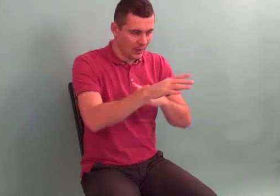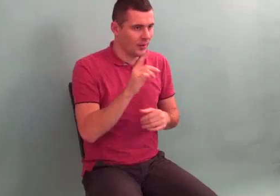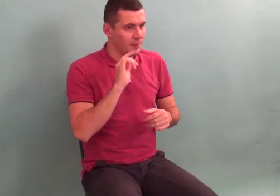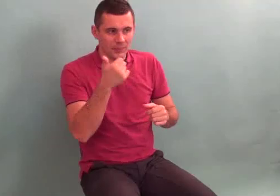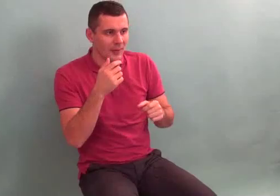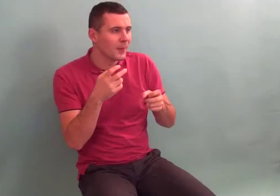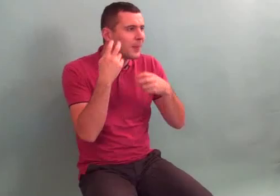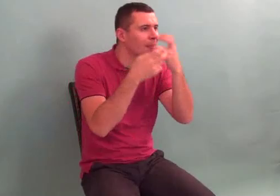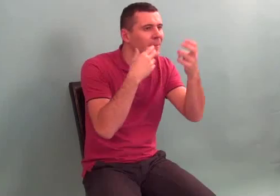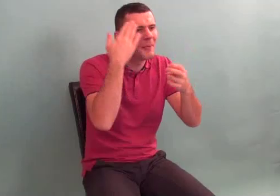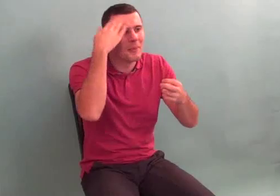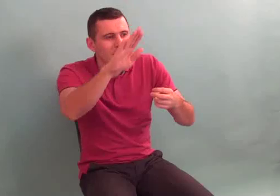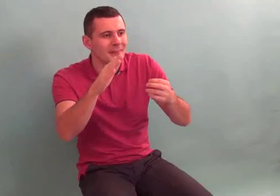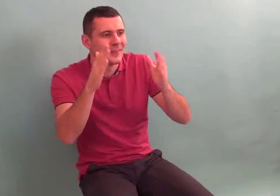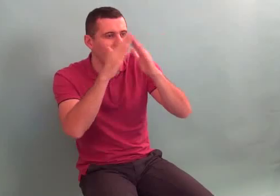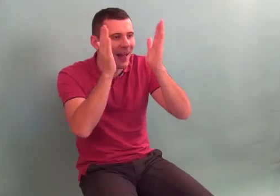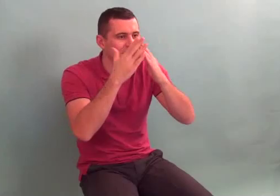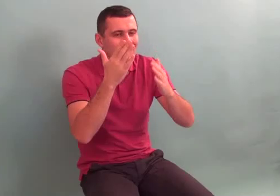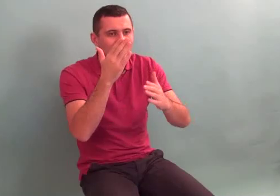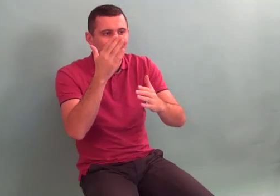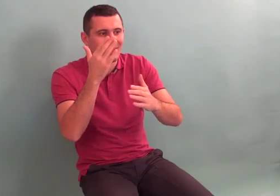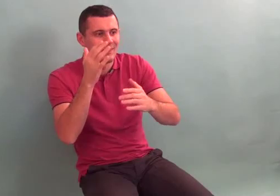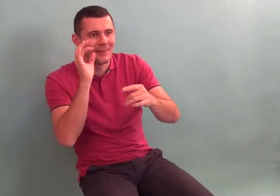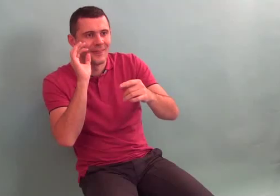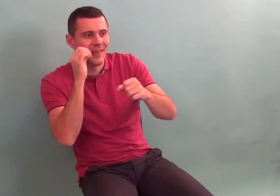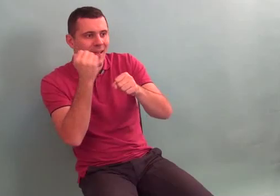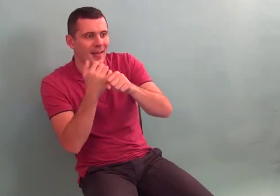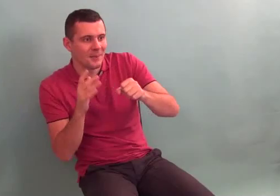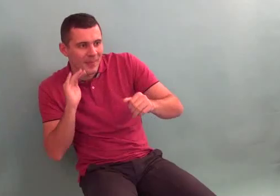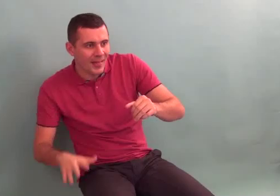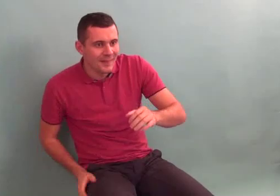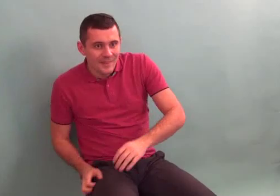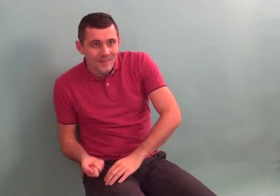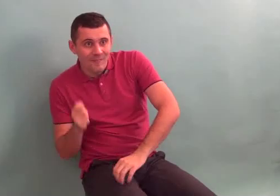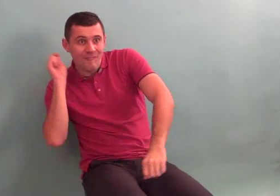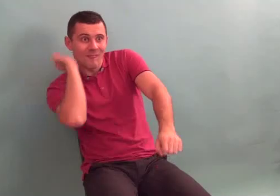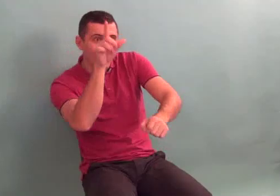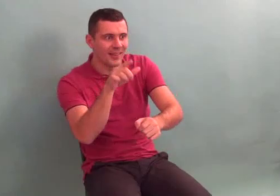Mały chłopiec szuka okien, żeby rzucić w nie kamieniem.